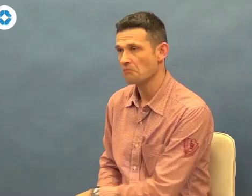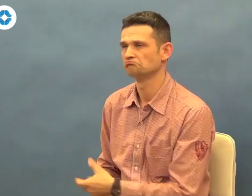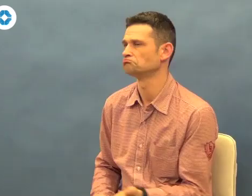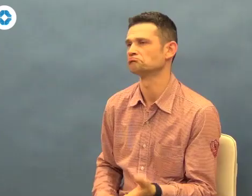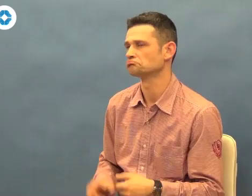Odeszli.